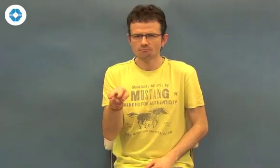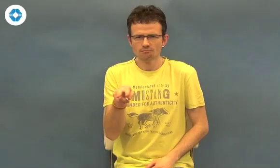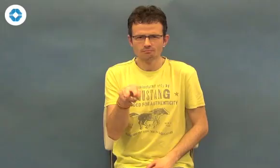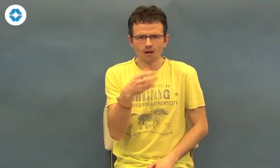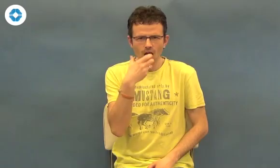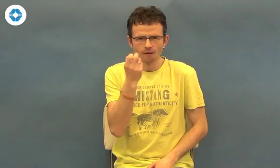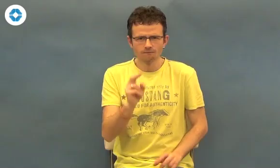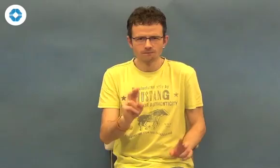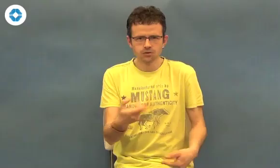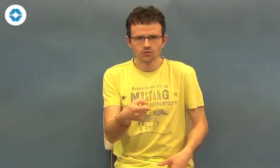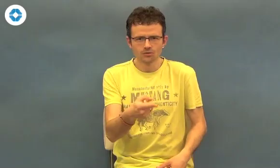Mężczyzna zastanawia się, skąd oni mają gruszki.